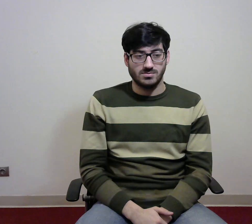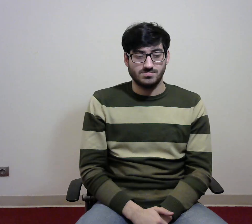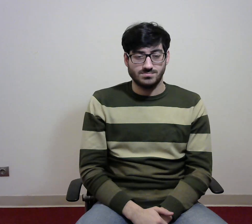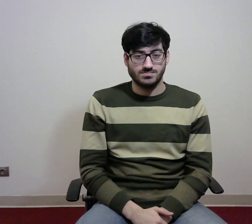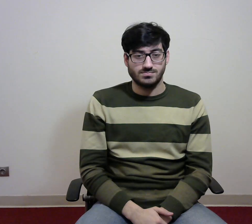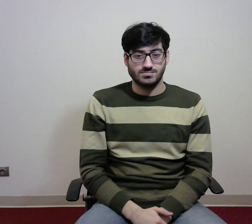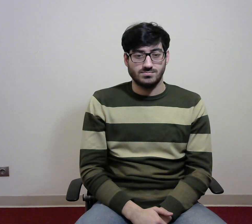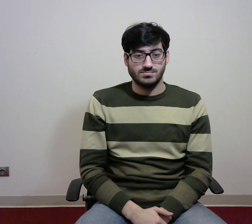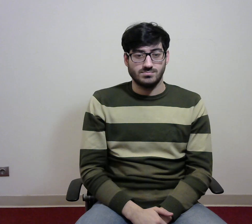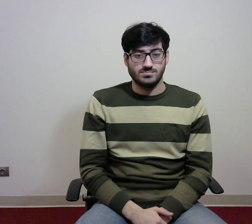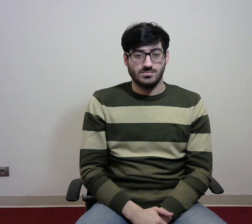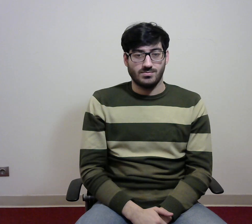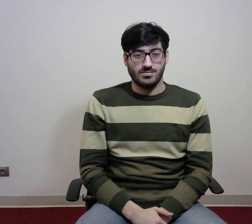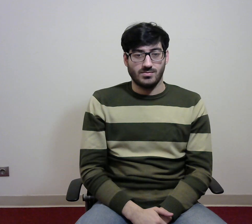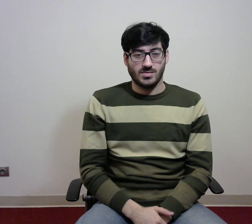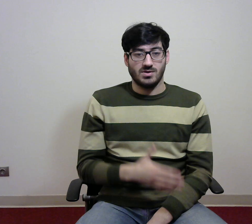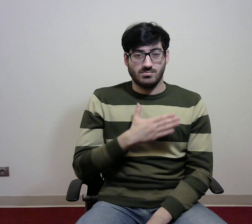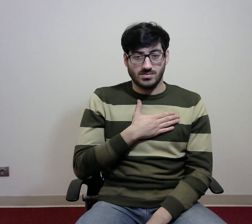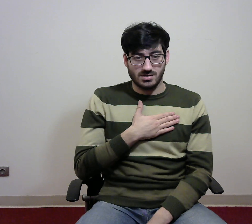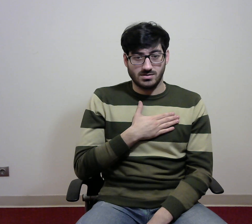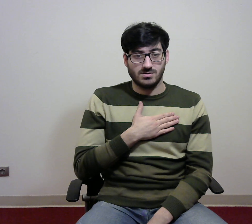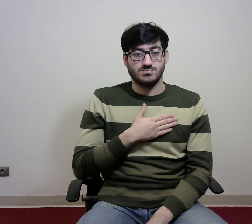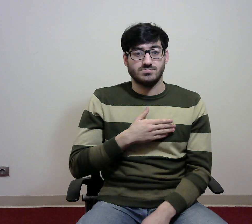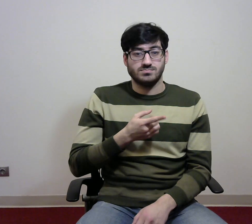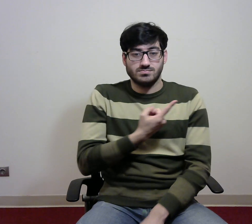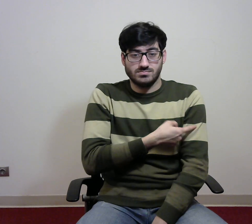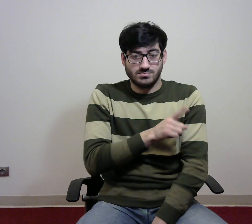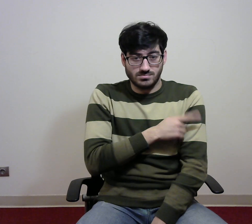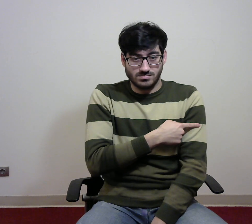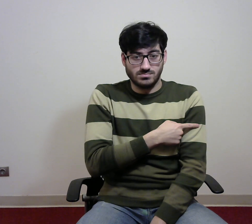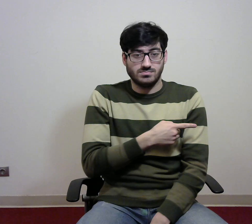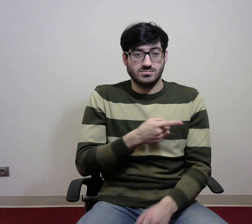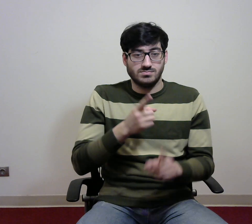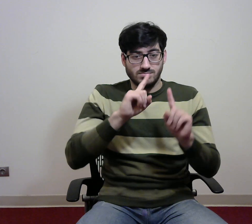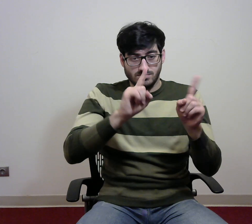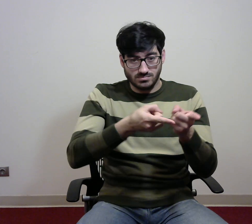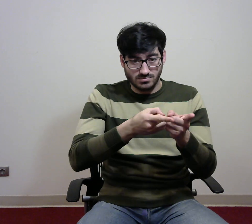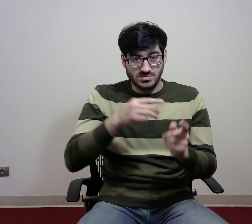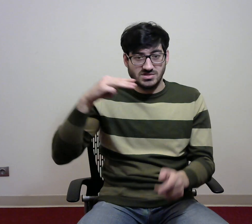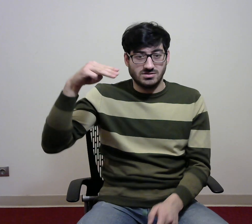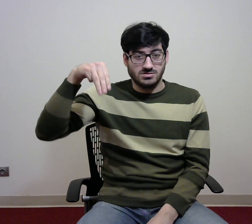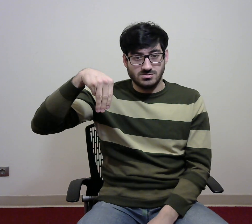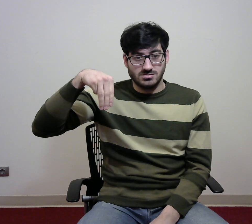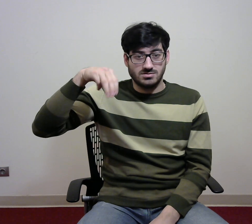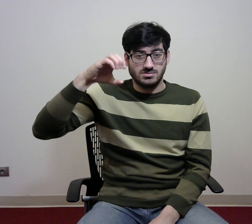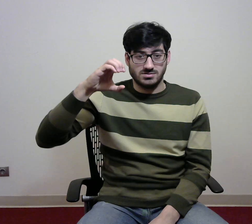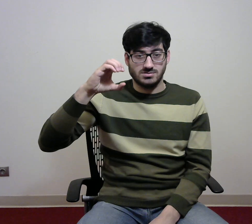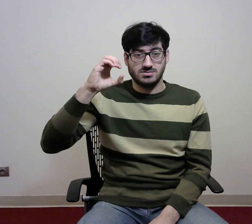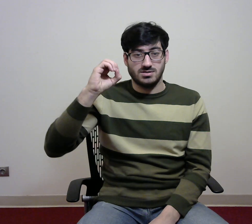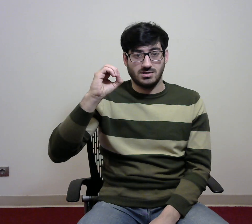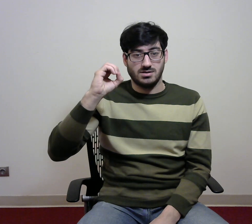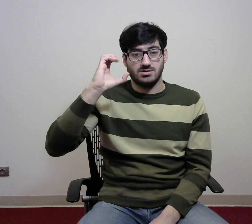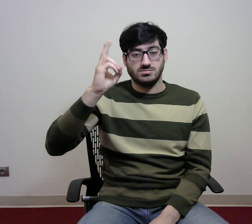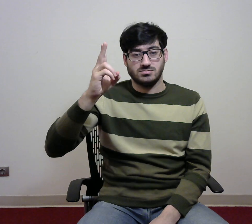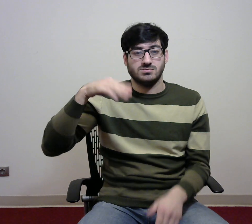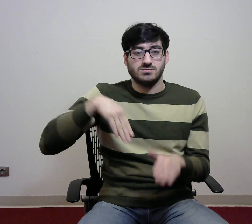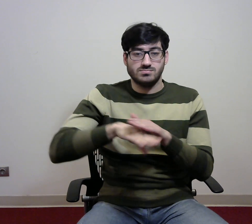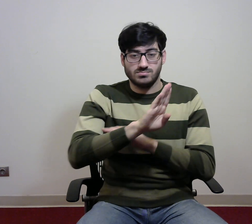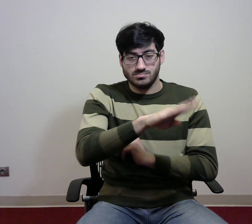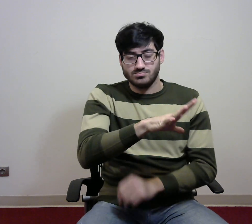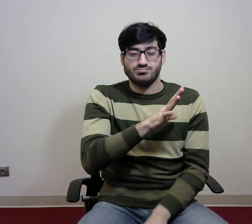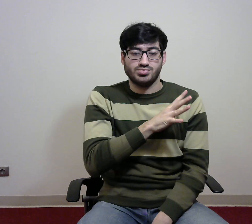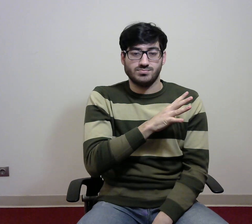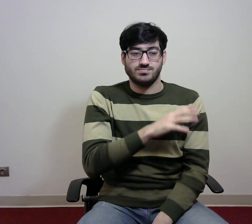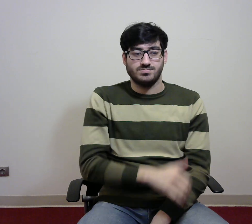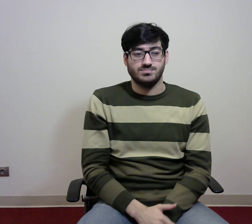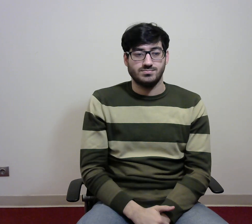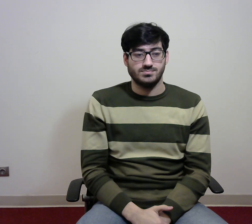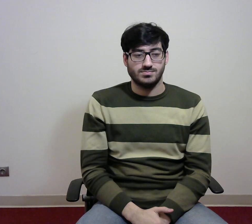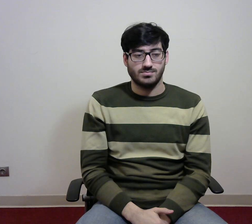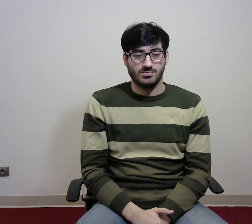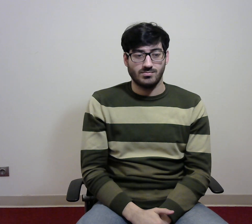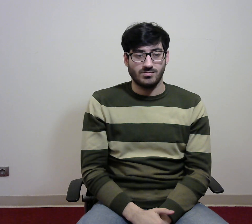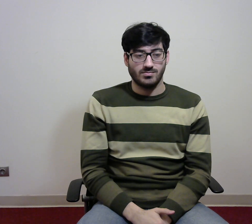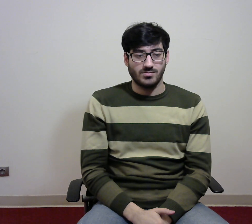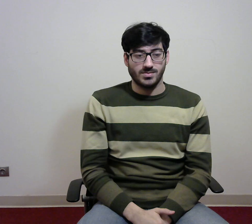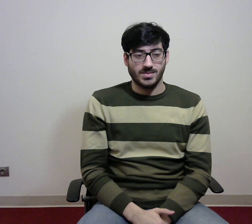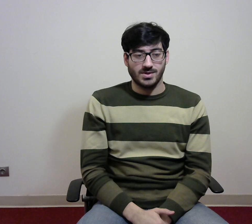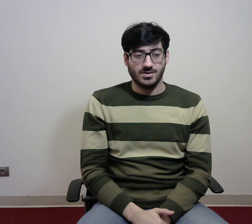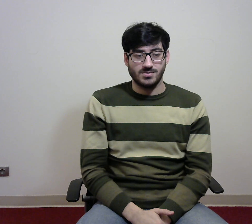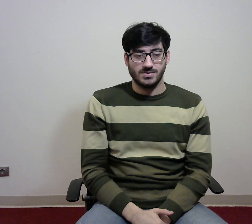Mən poliklinikaya (TSEK-ə) getmişəm